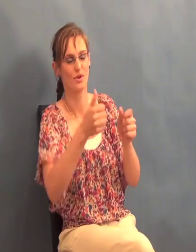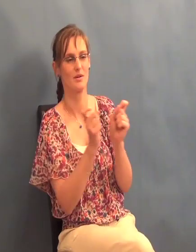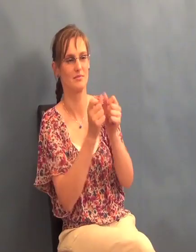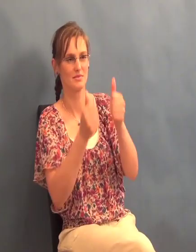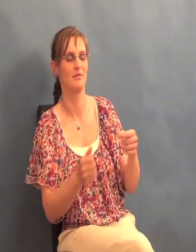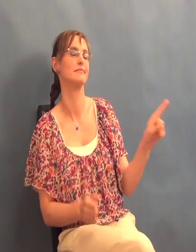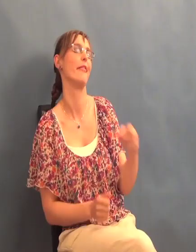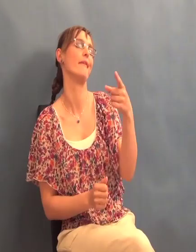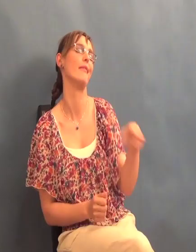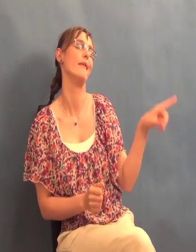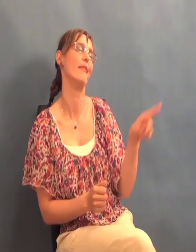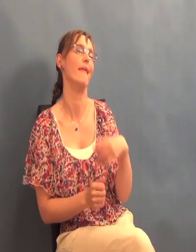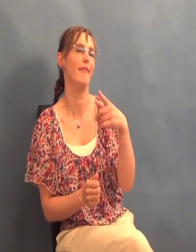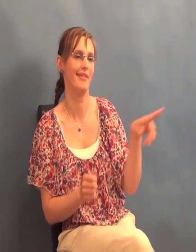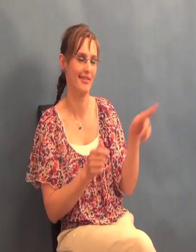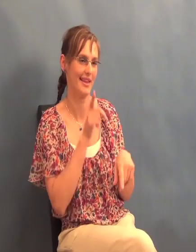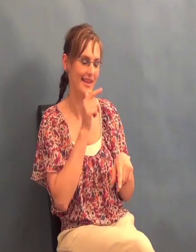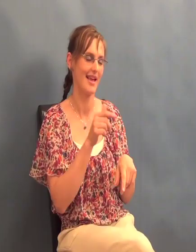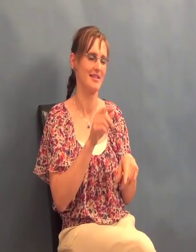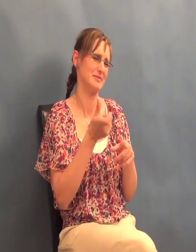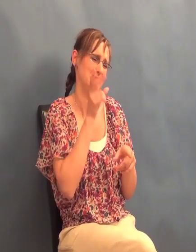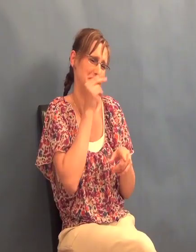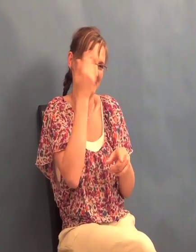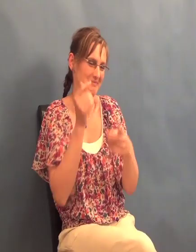Kot macha palcem i coś mówi, nie wiem co.